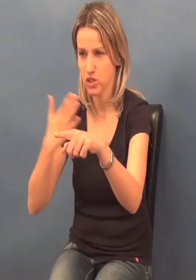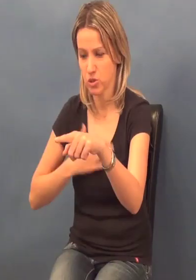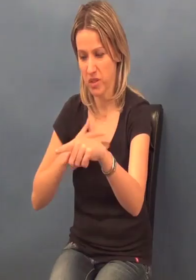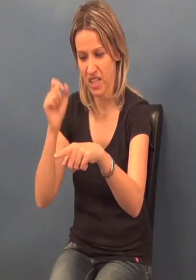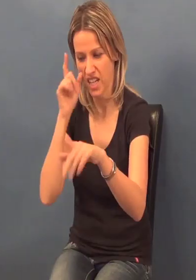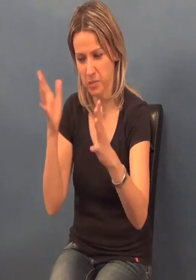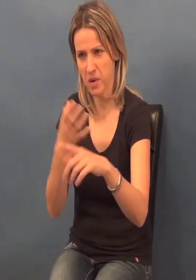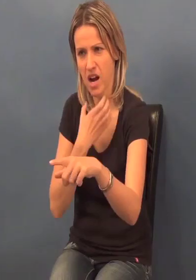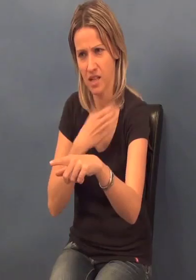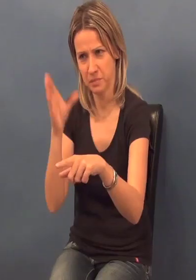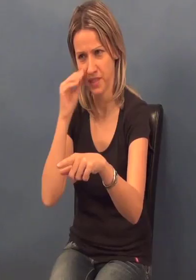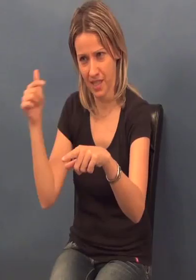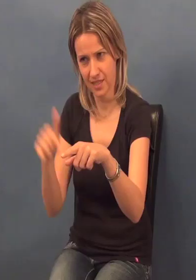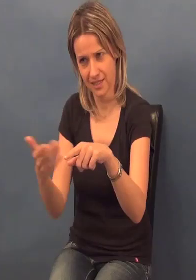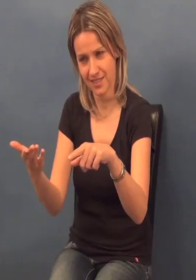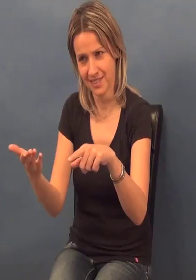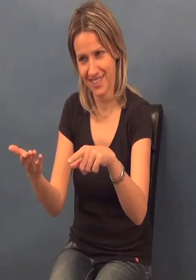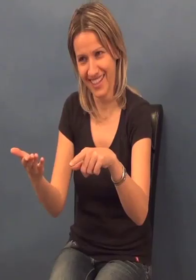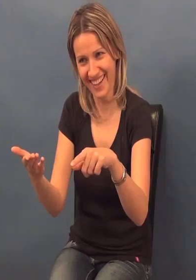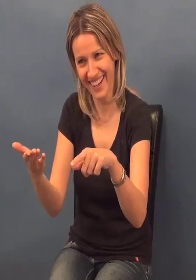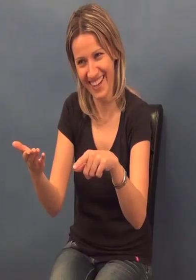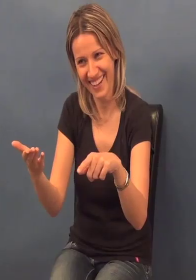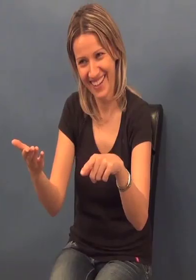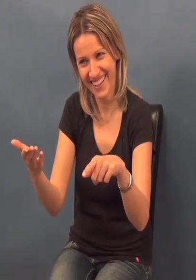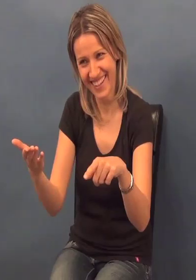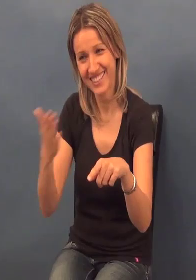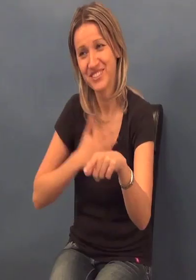Nie bardzo ci pasuje sobota rano, bo chcesz dłużej pospać?